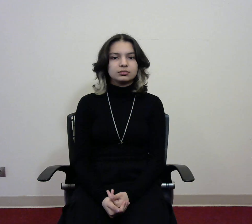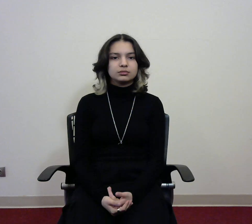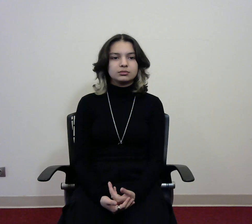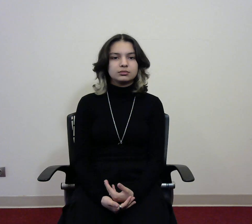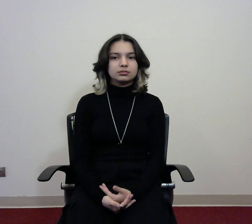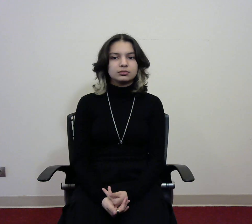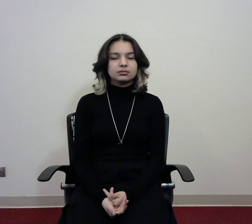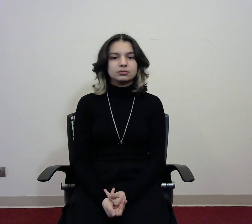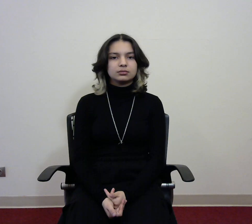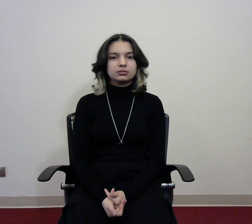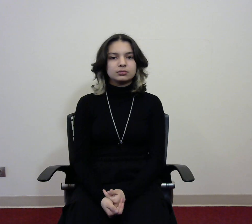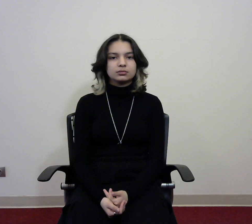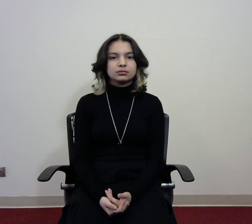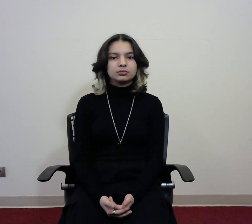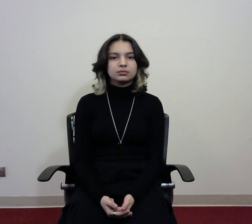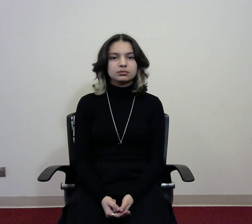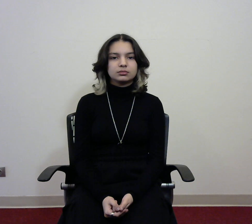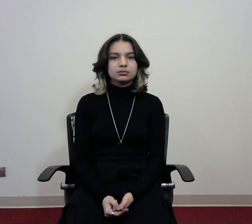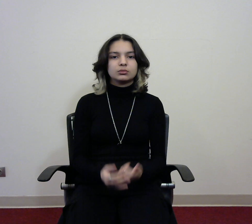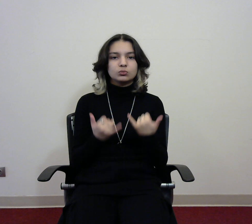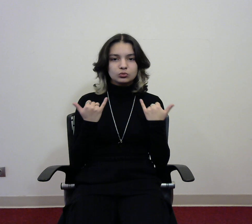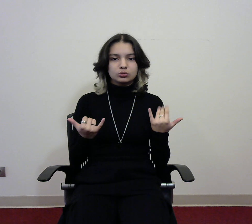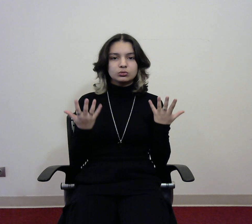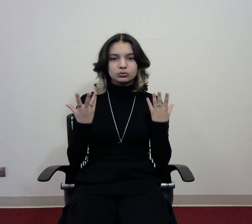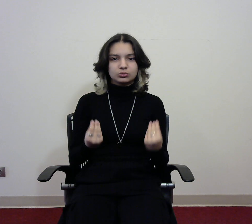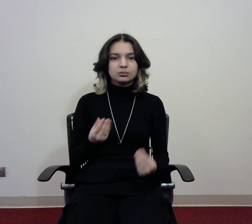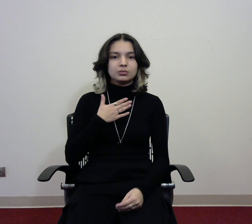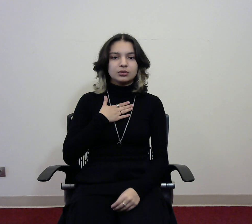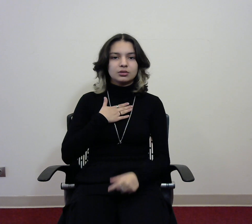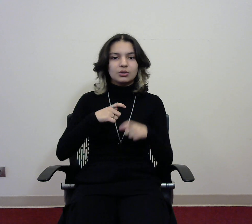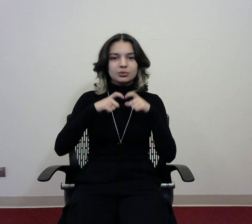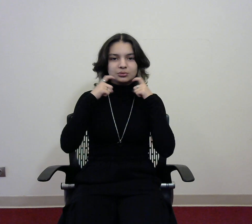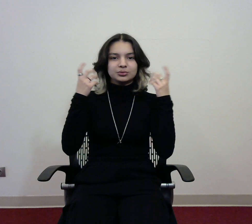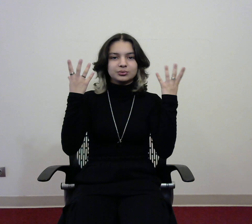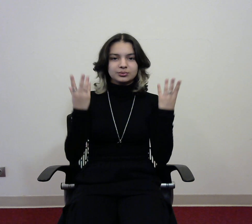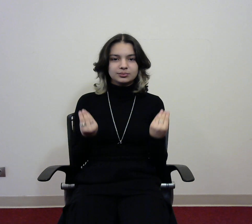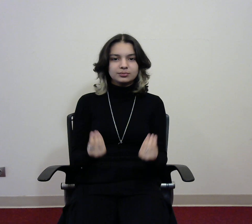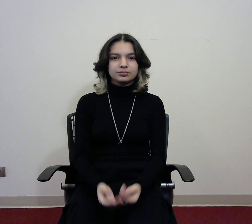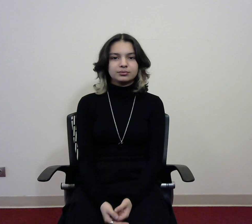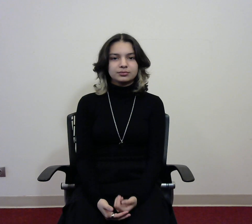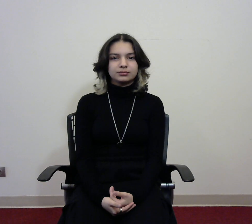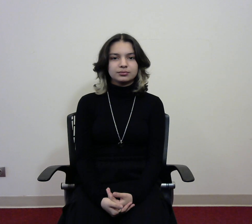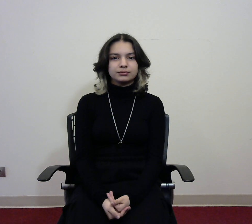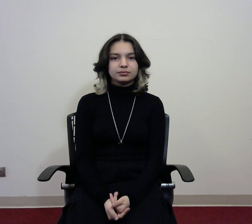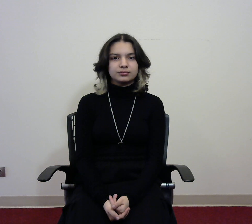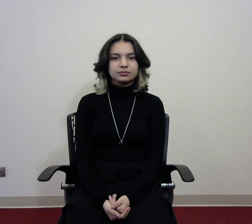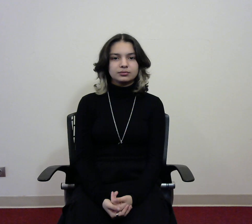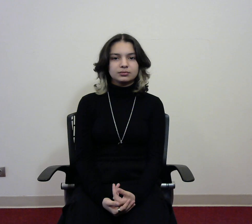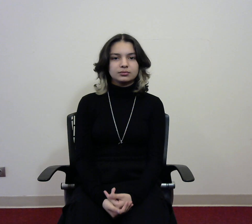Bu gün mənim ad günümdür